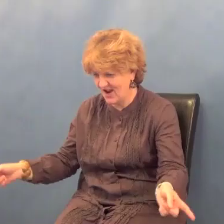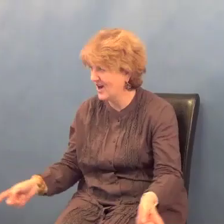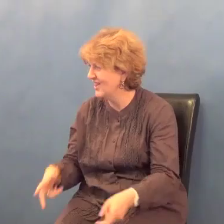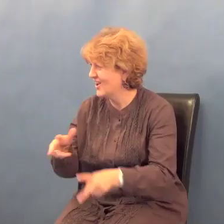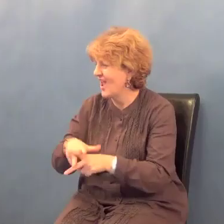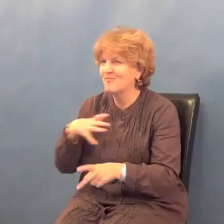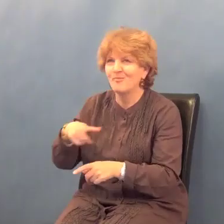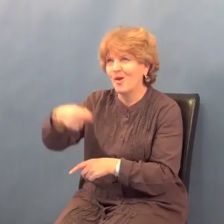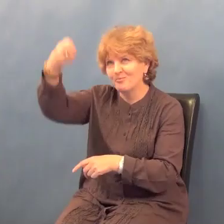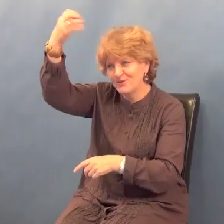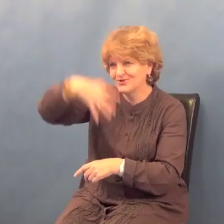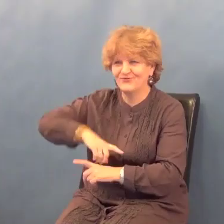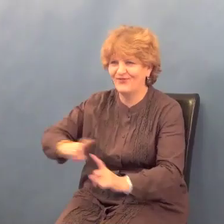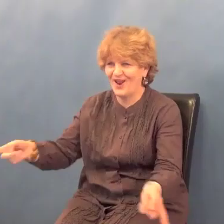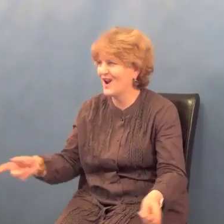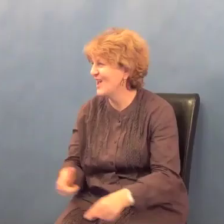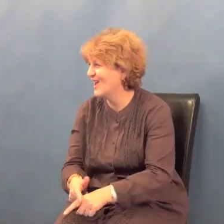Koń był pod prysznicem, a mu nie wolno.